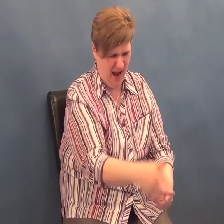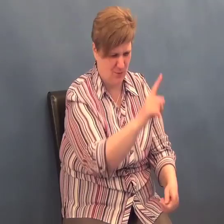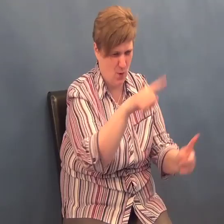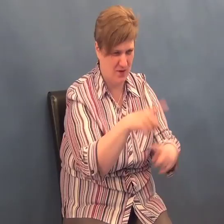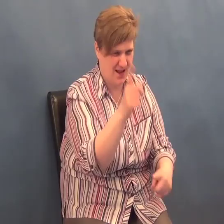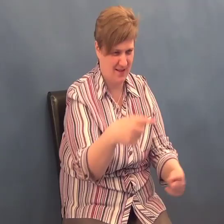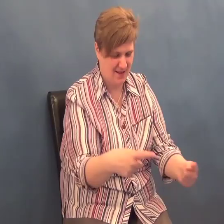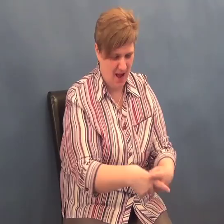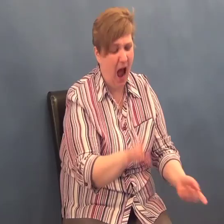Dziura.